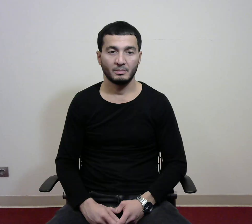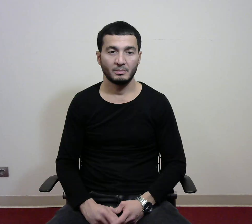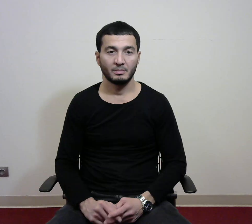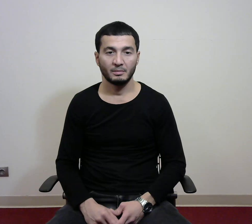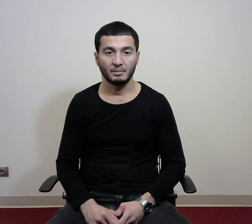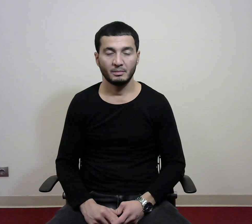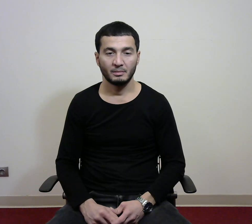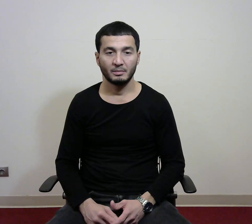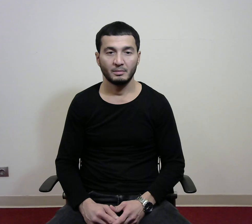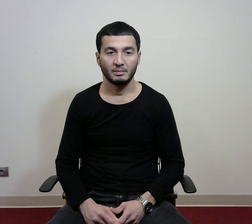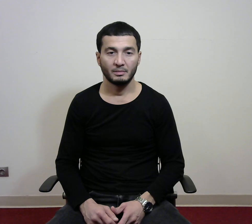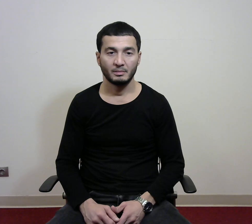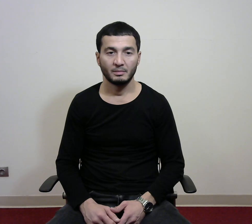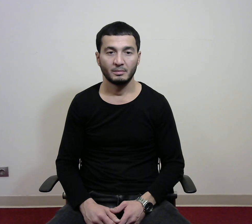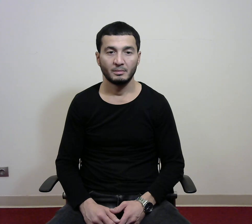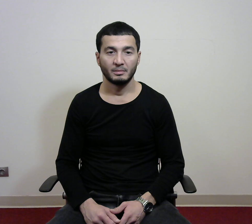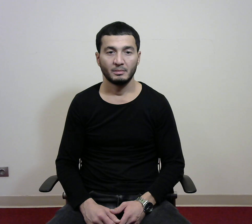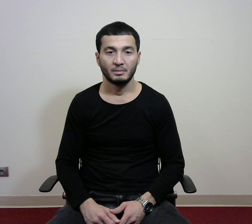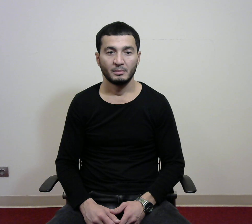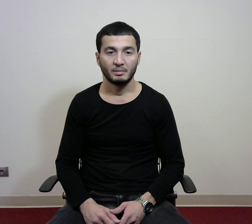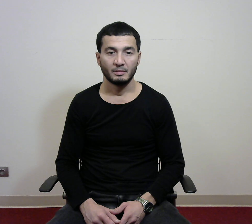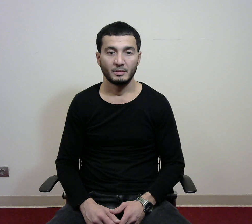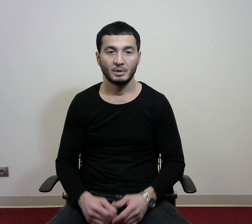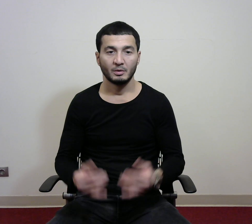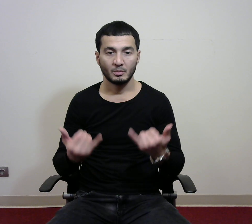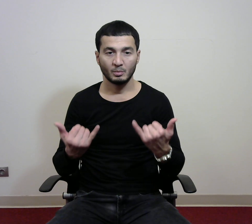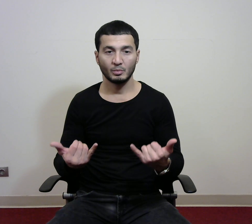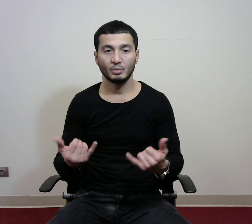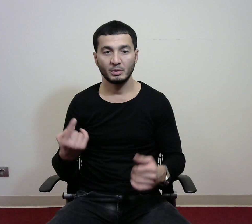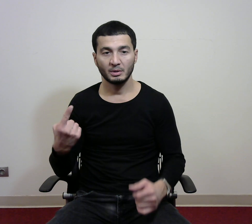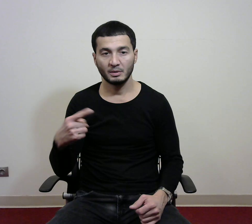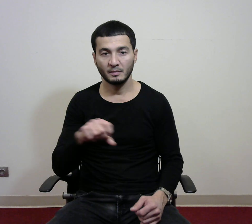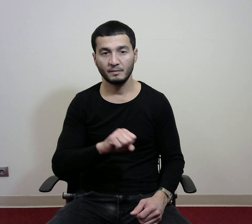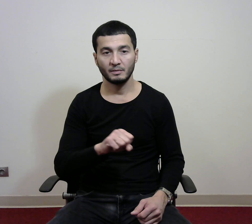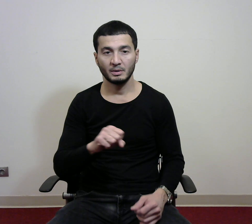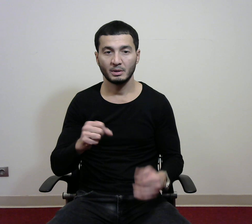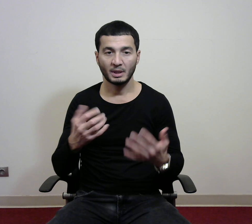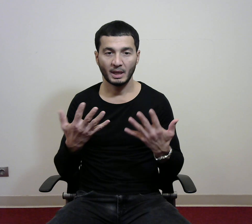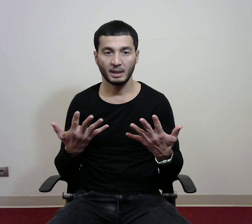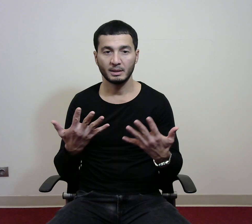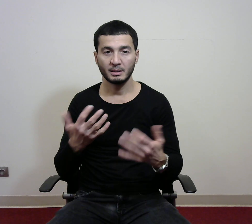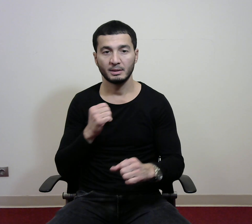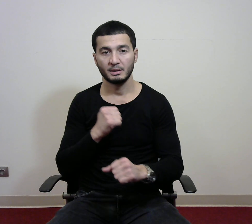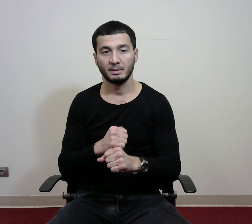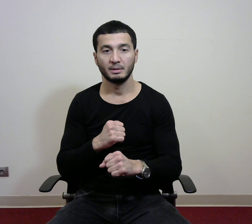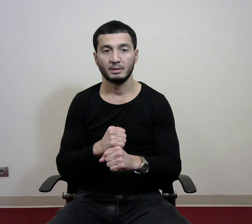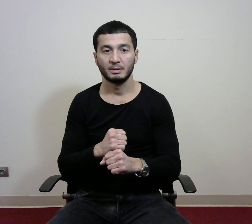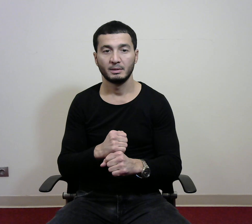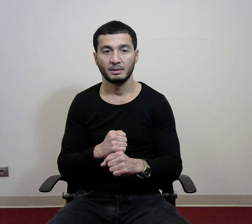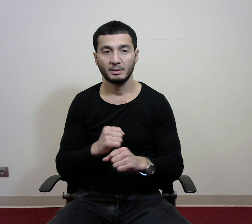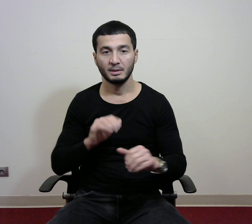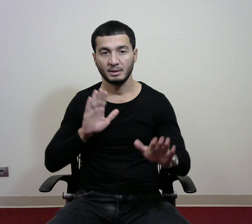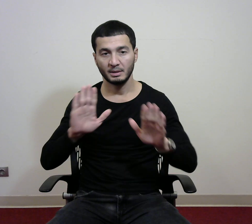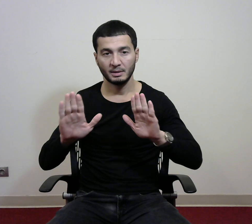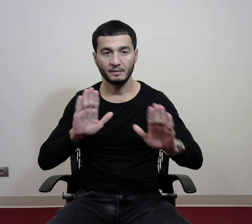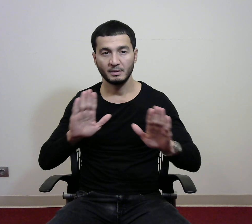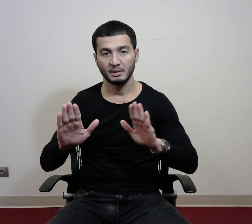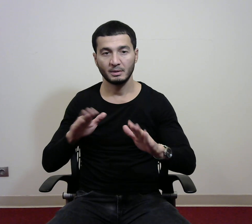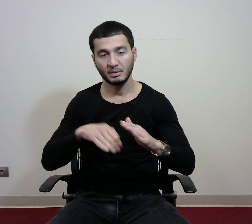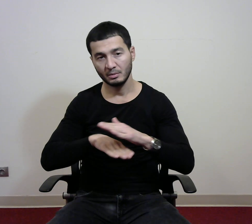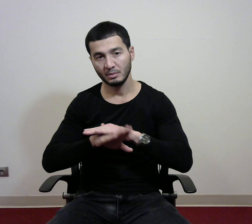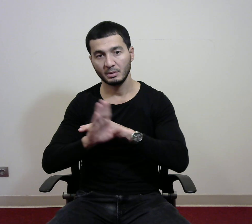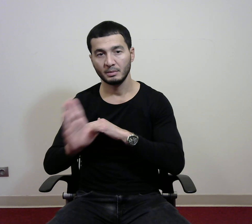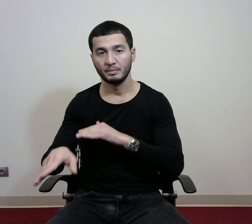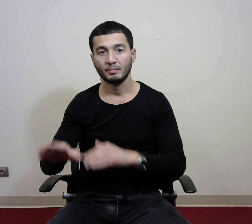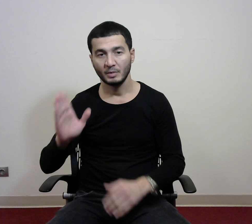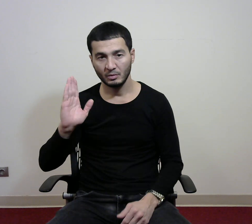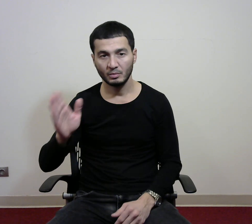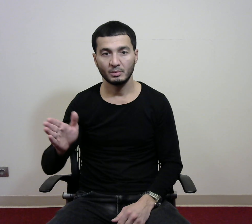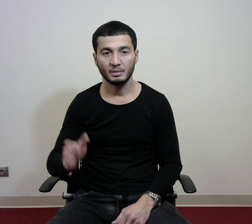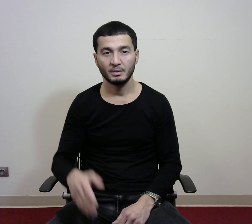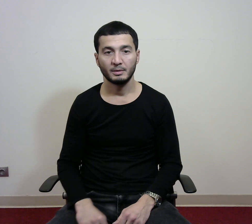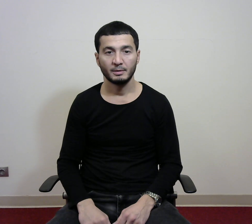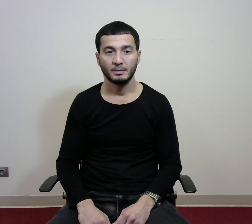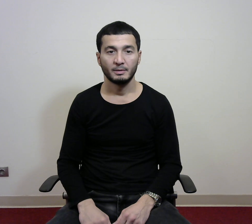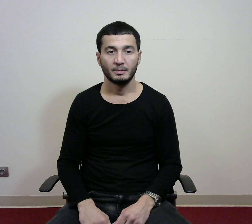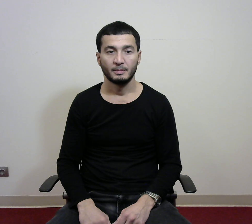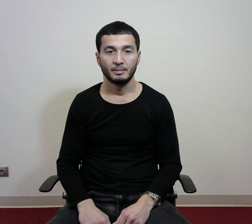Bu həftə əl işləri sərgisinə gedəcəm